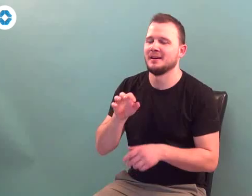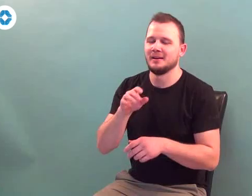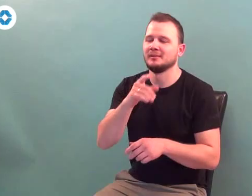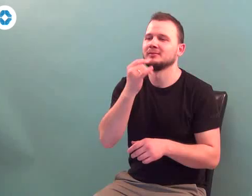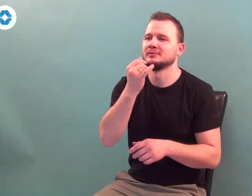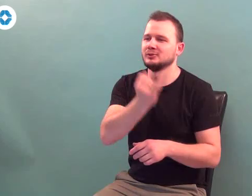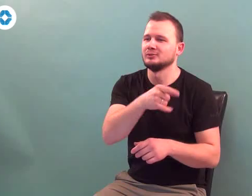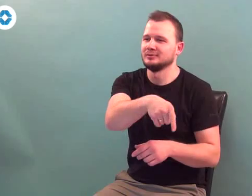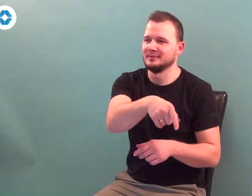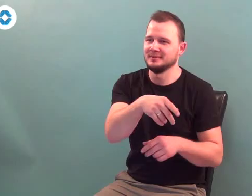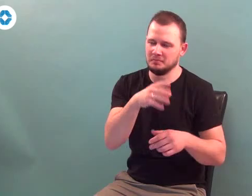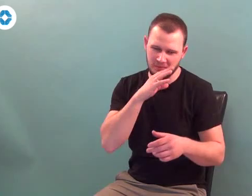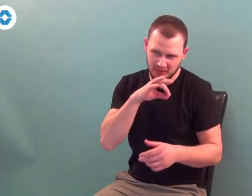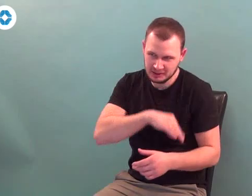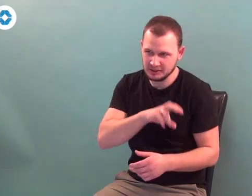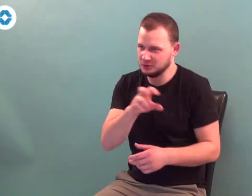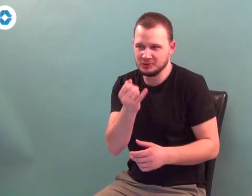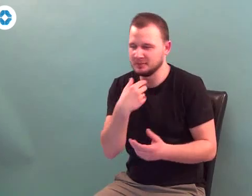Obok niego dziecko, chyba syn, nie jestem pewien.